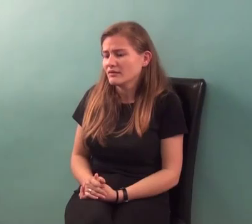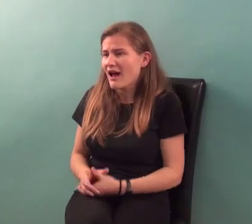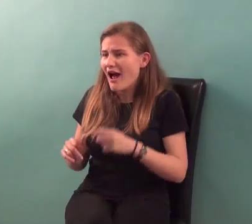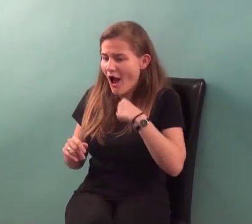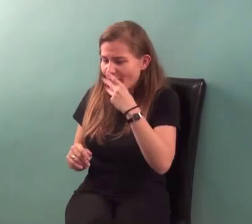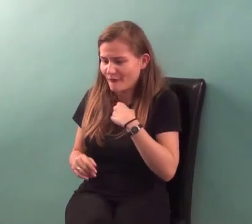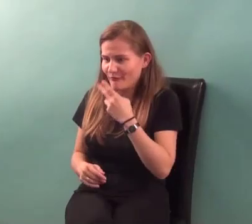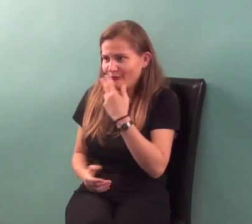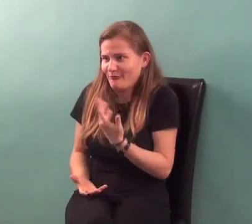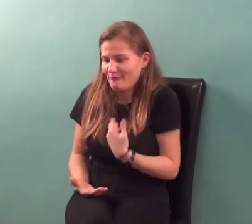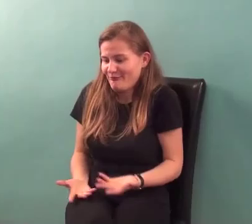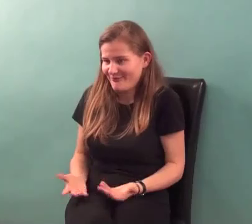Ale ja tak widzę ten obraz.